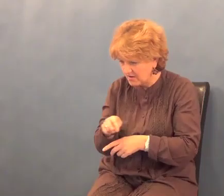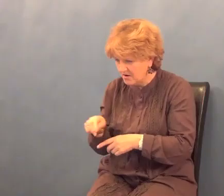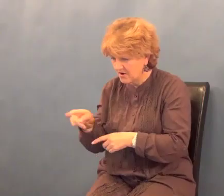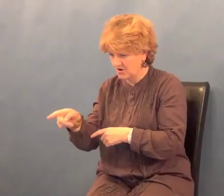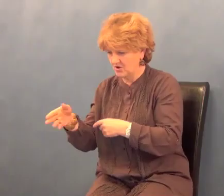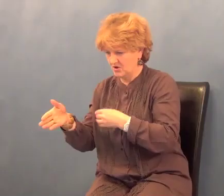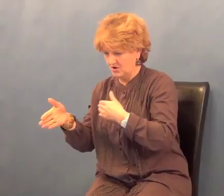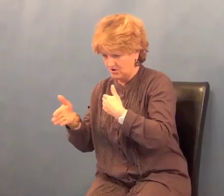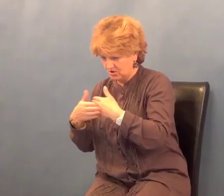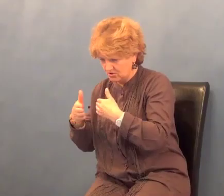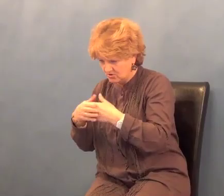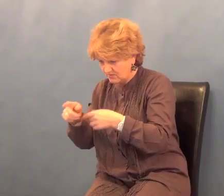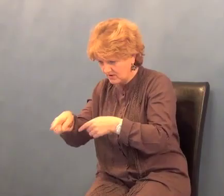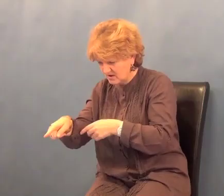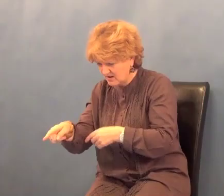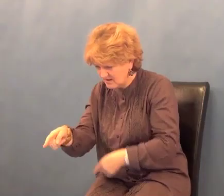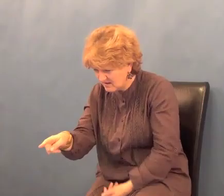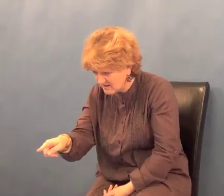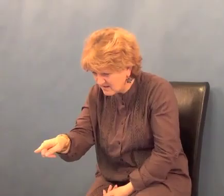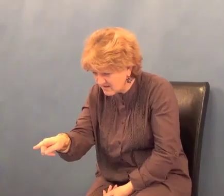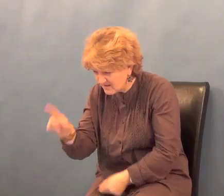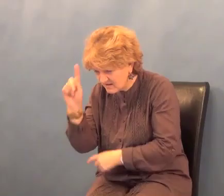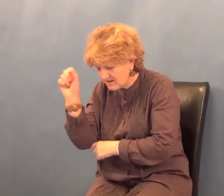Podchodzi do drzwi.